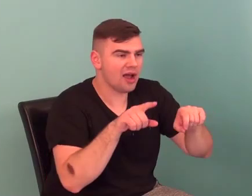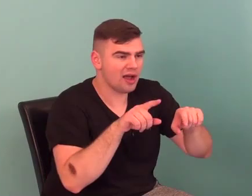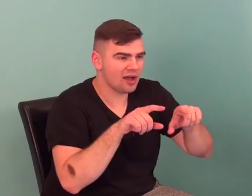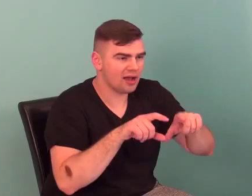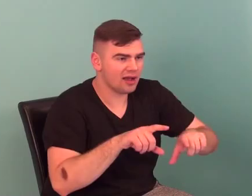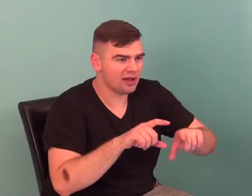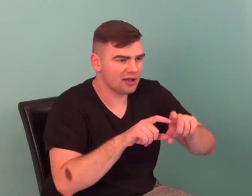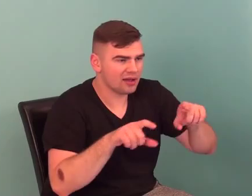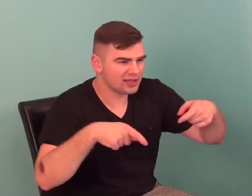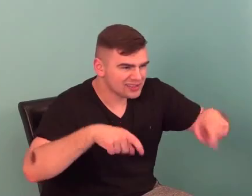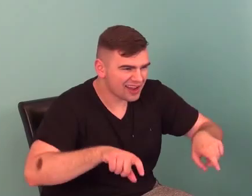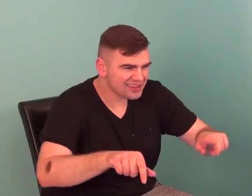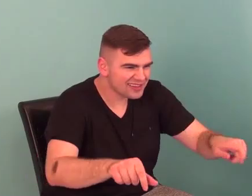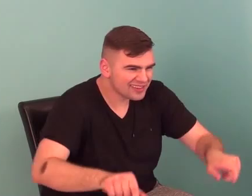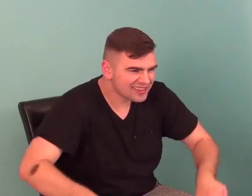Siedzieć na torze?